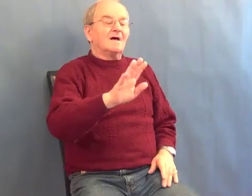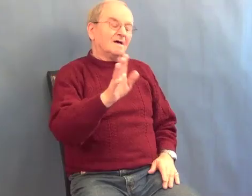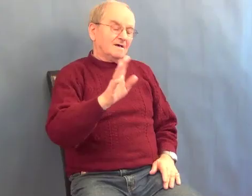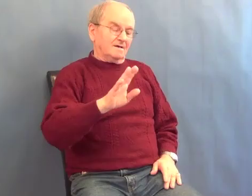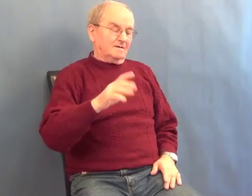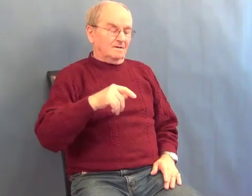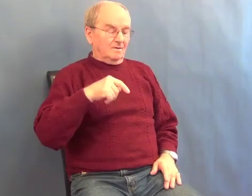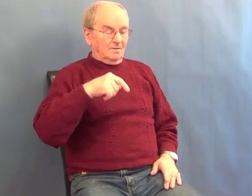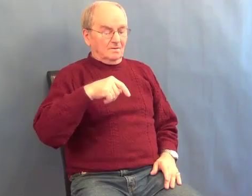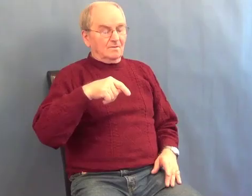Nie...